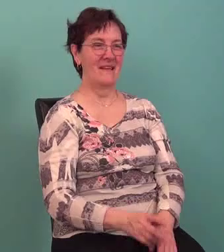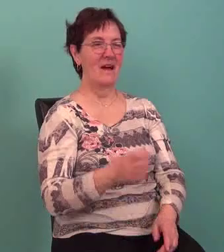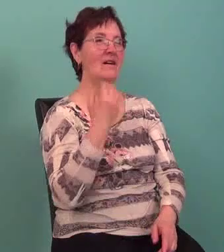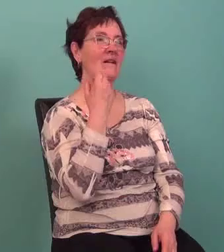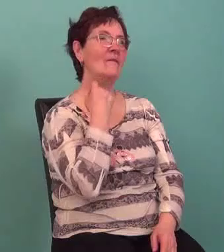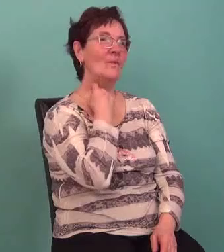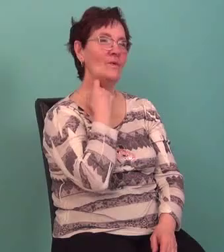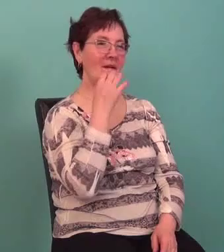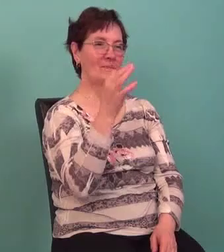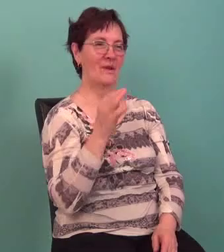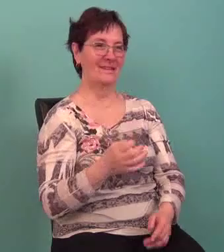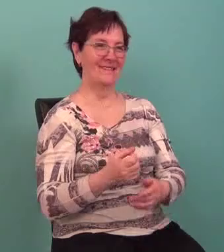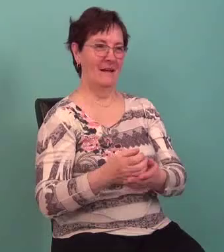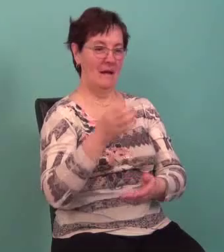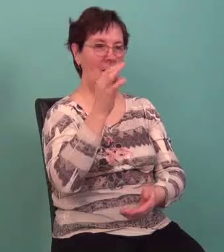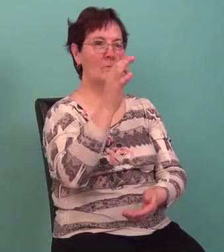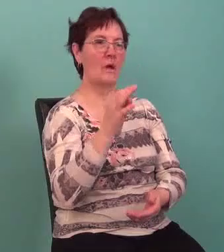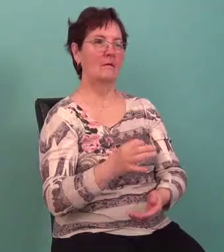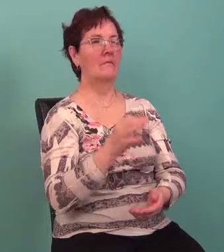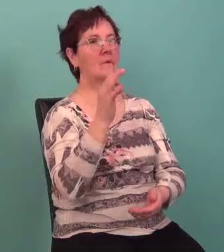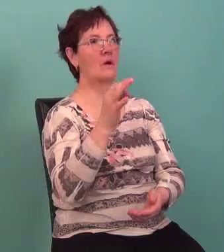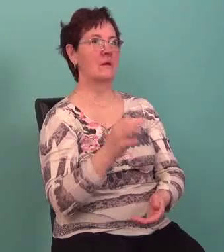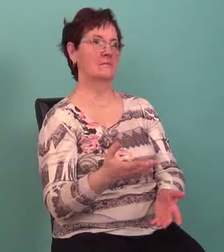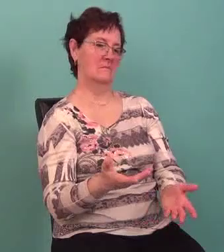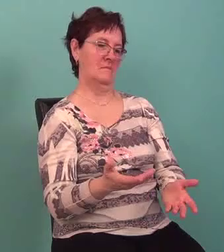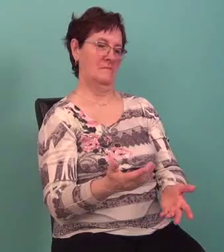Butelka wódki, napoju z procentami.